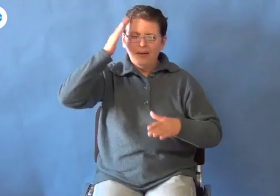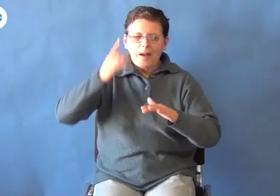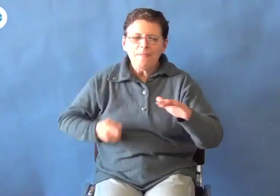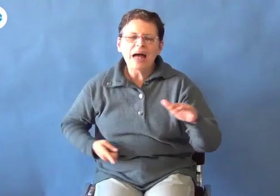Wiesz...